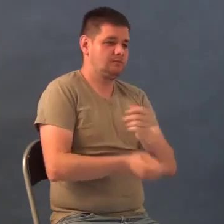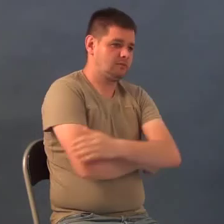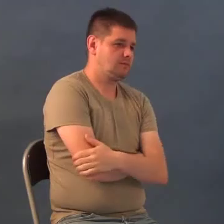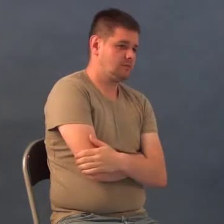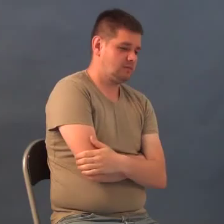Nie mogę.